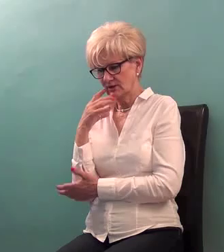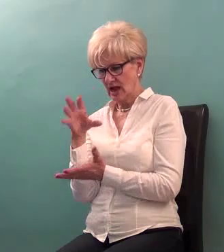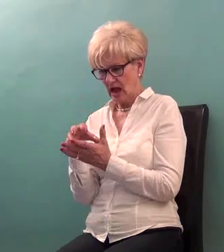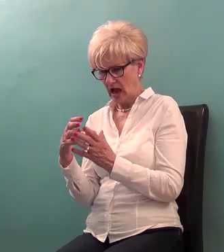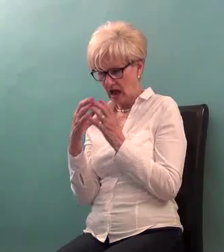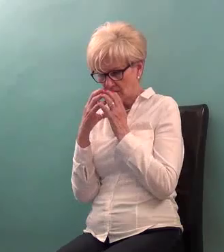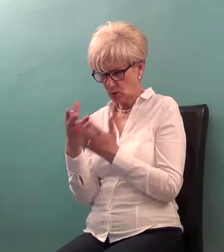Hamburger do jedzenia.